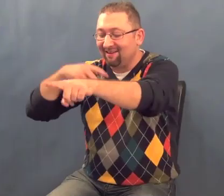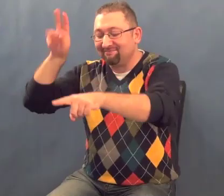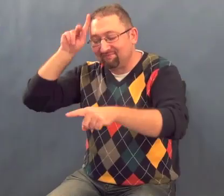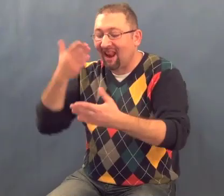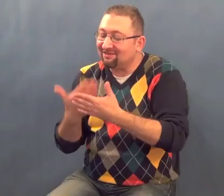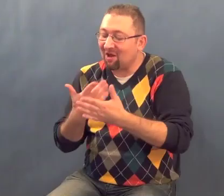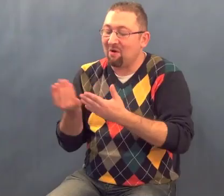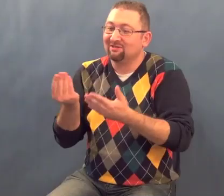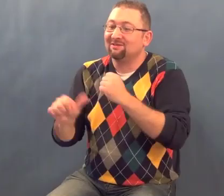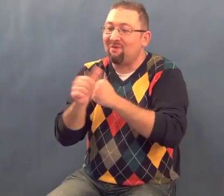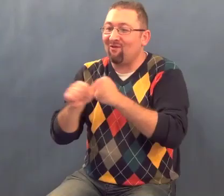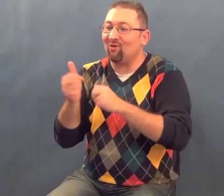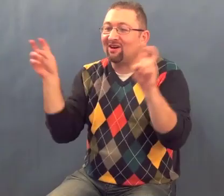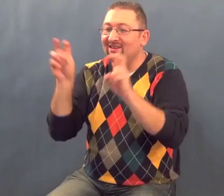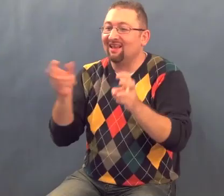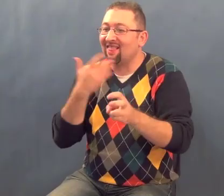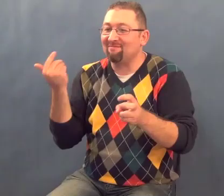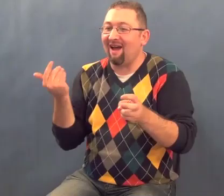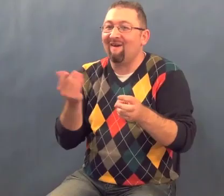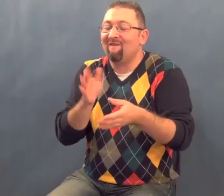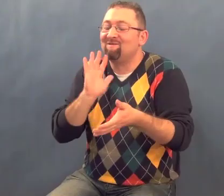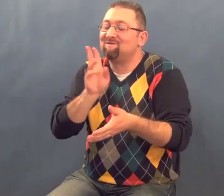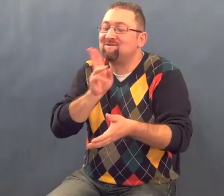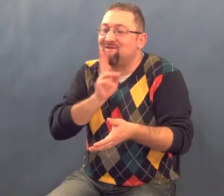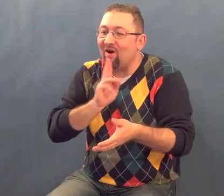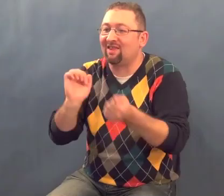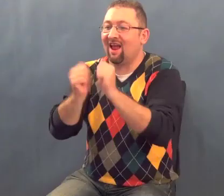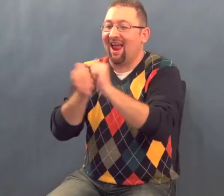Domyślam się, że to może dlatego, że jest kryzys i nie ma wody.